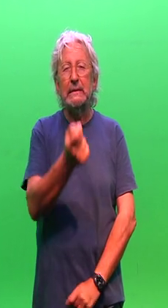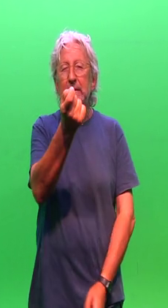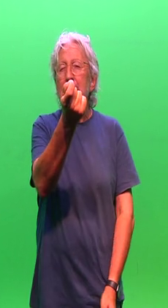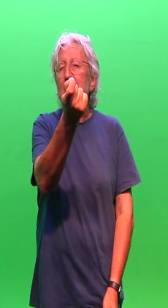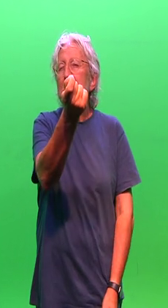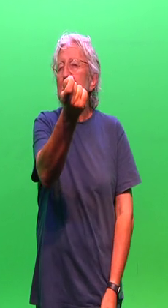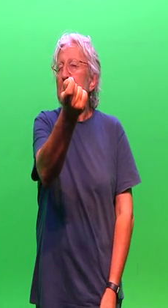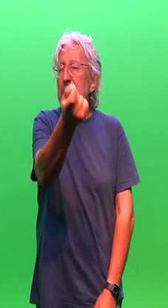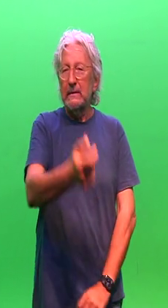Poquíssim.